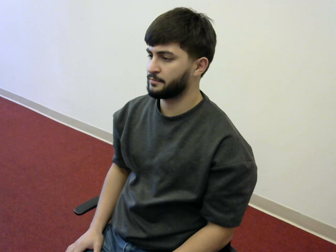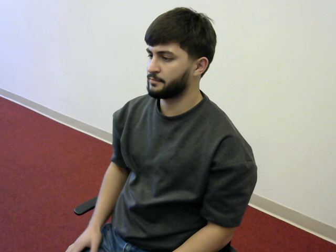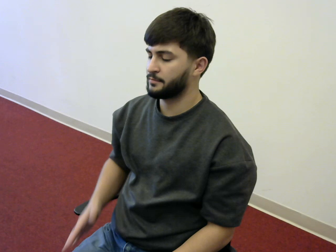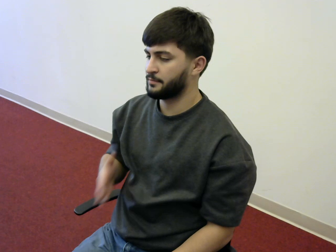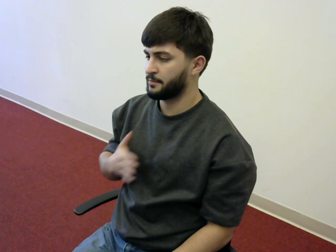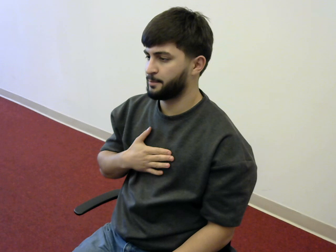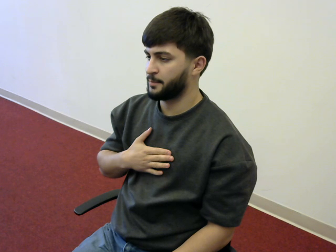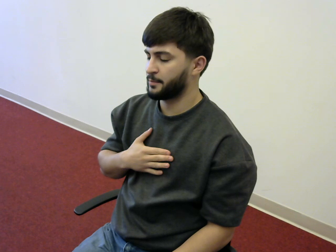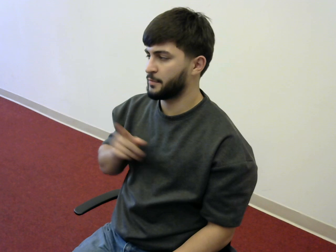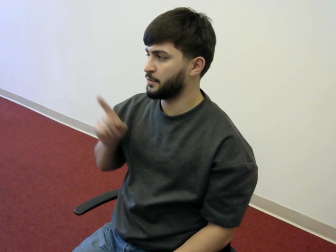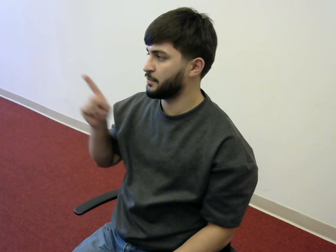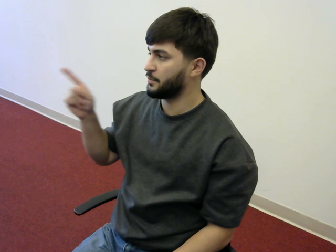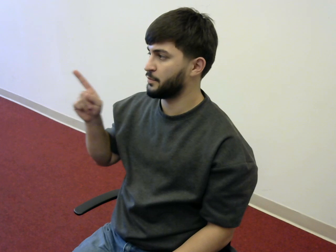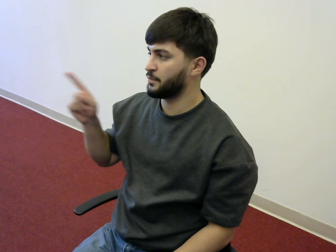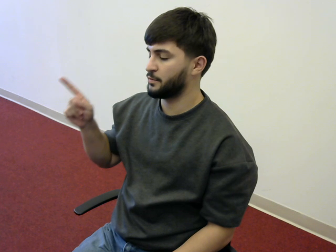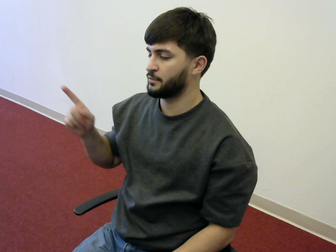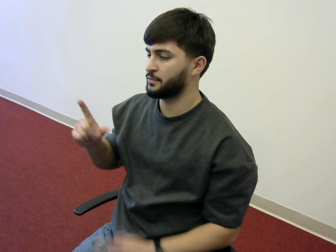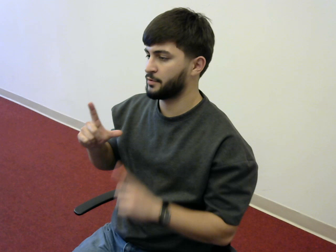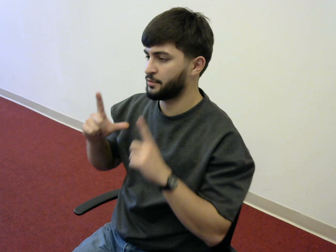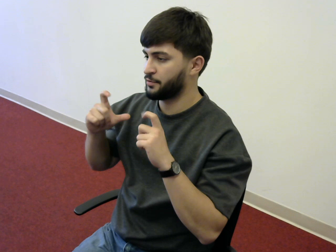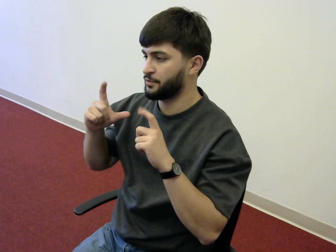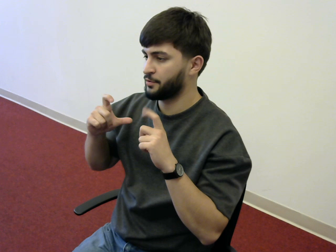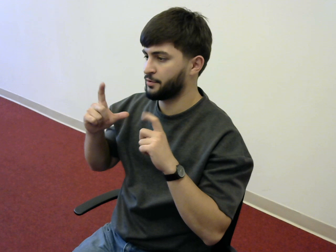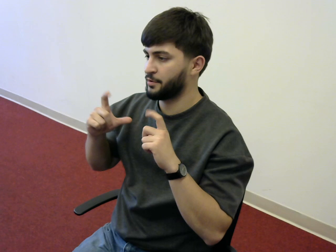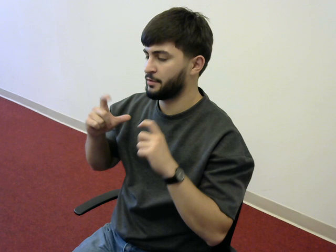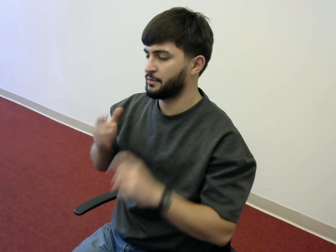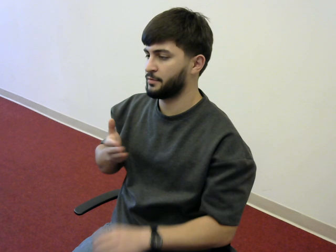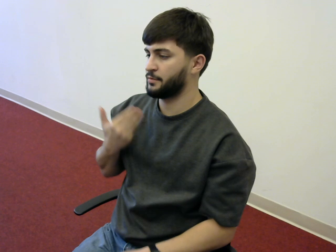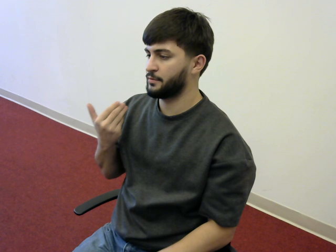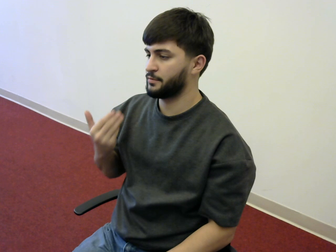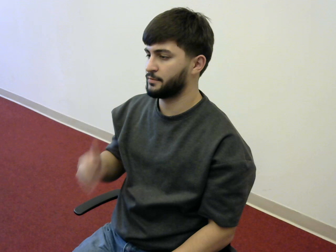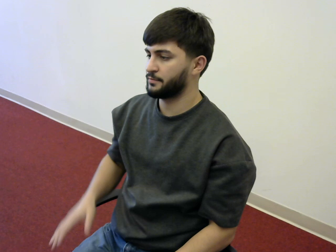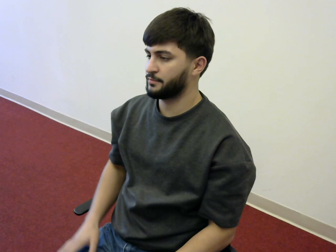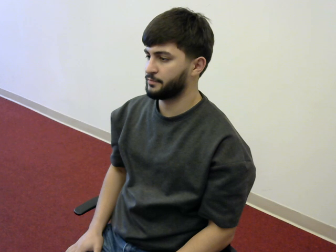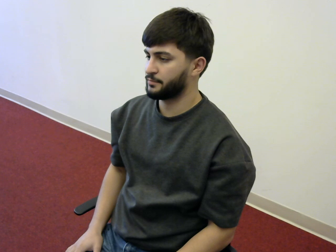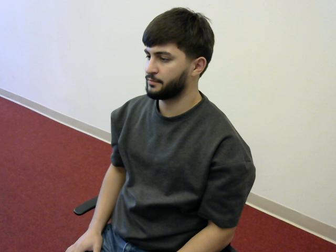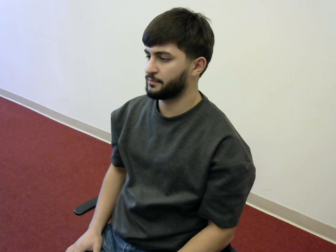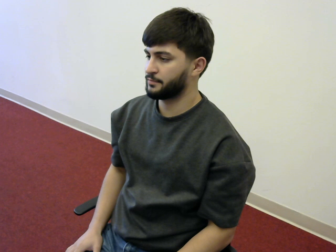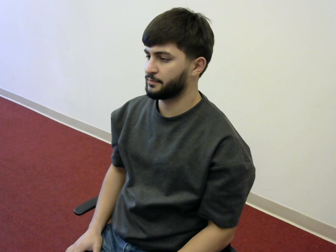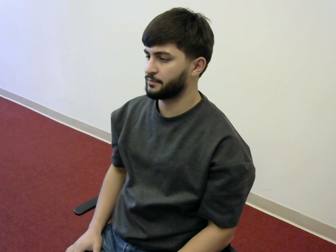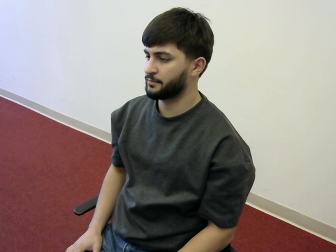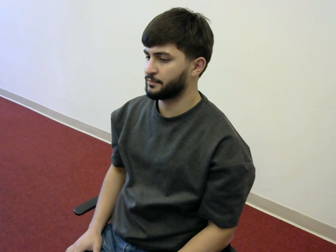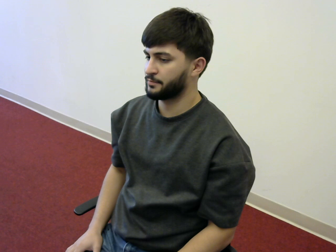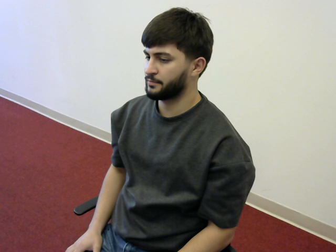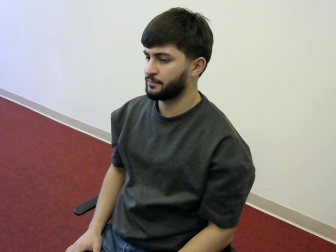Məndə onun şəkli yoxdur